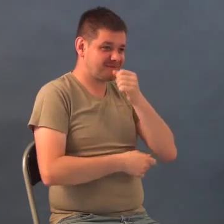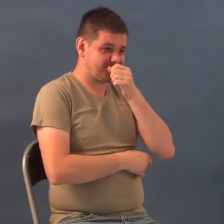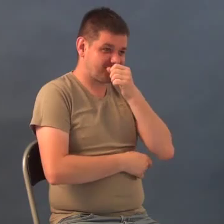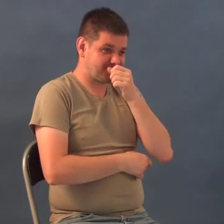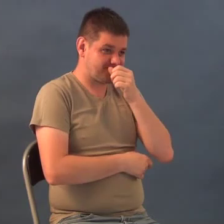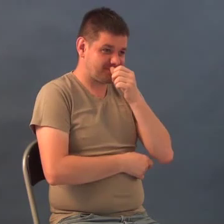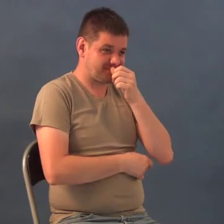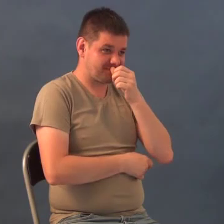Pracuję.